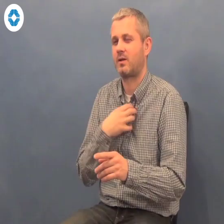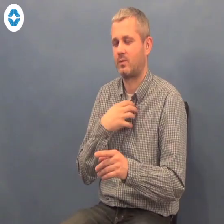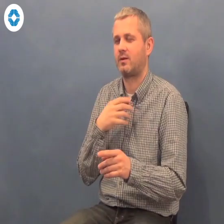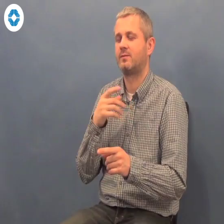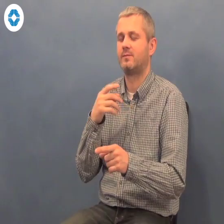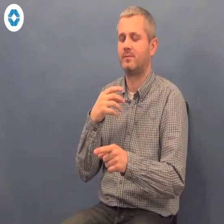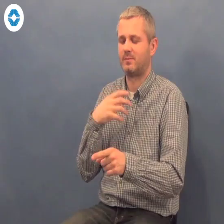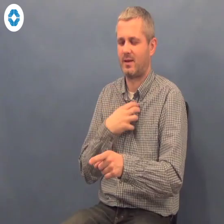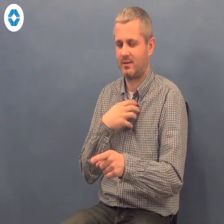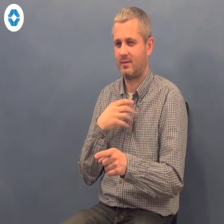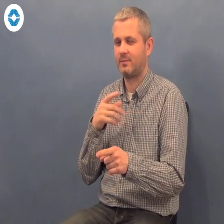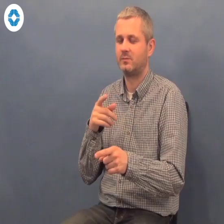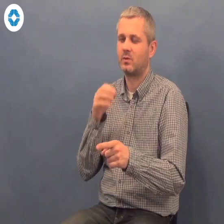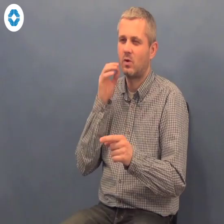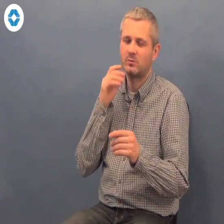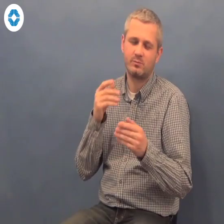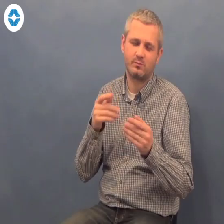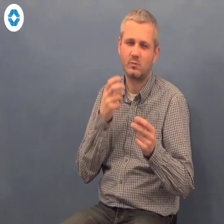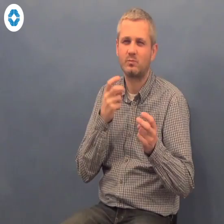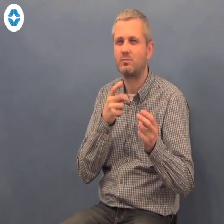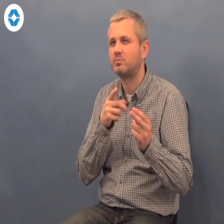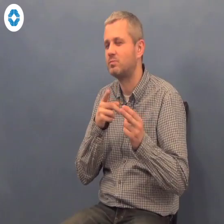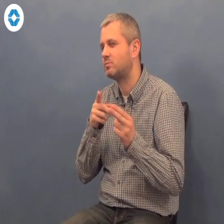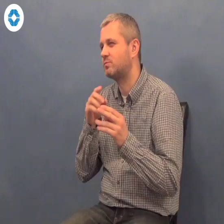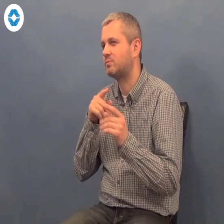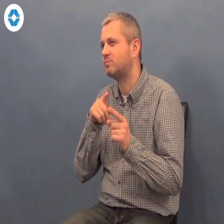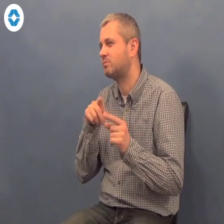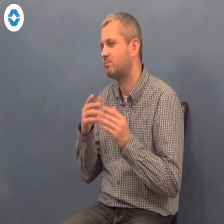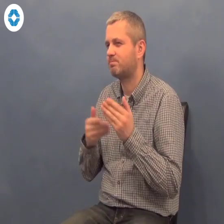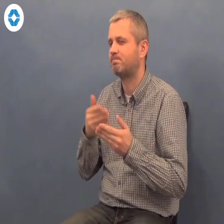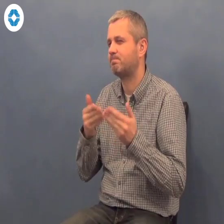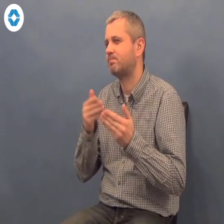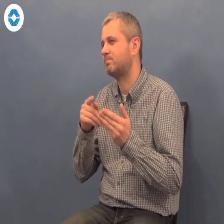W tej bajce kot rozgląda się i idzie.